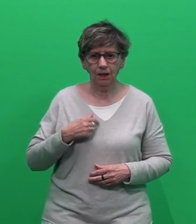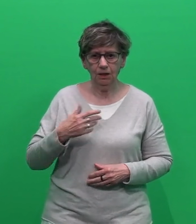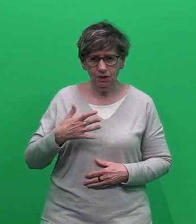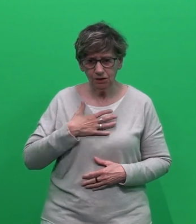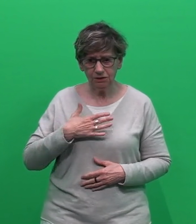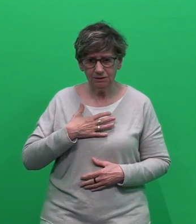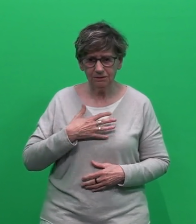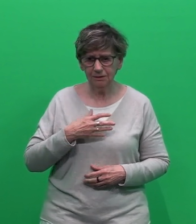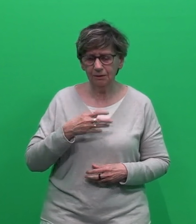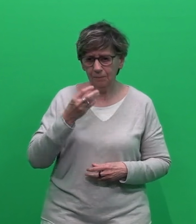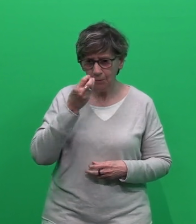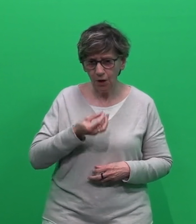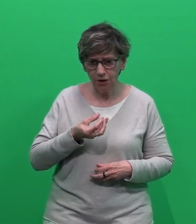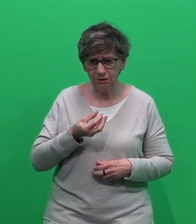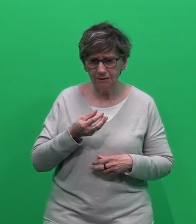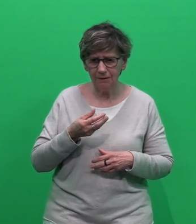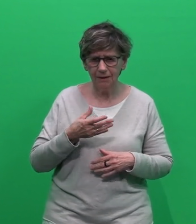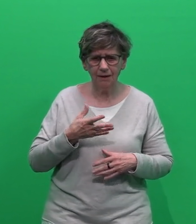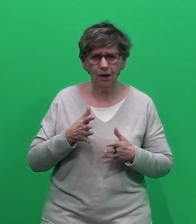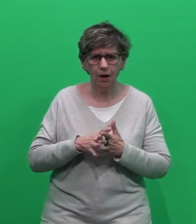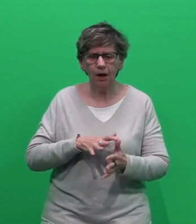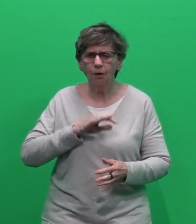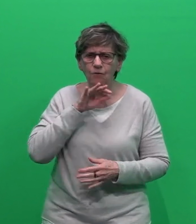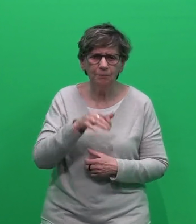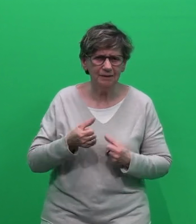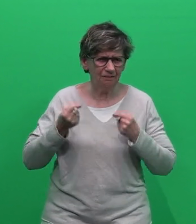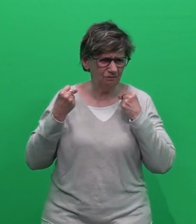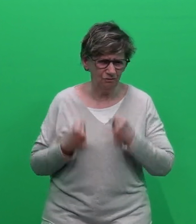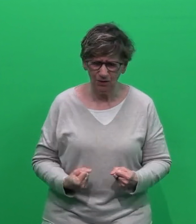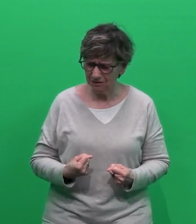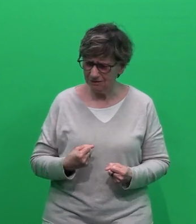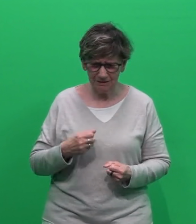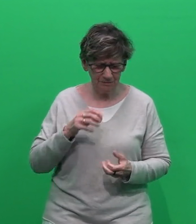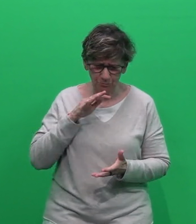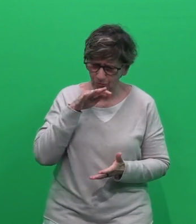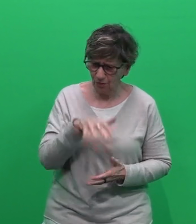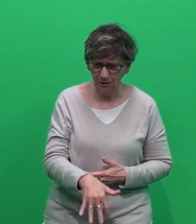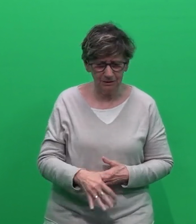Quan tusso trec mocs i vomito molt.